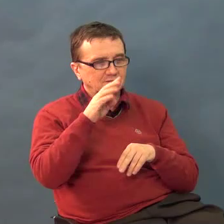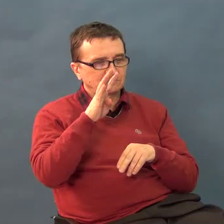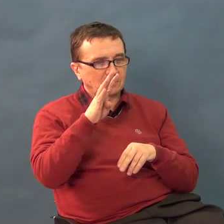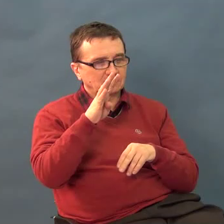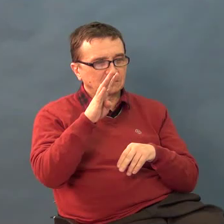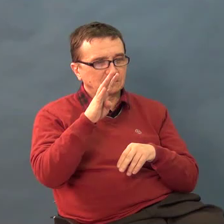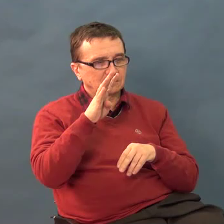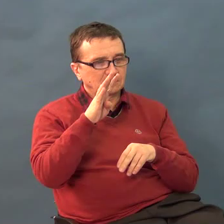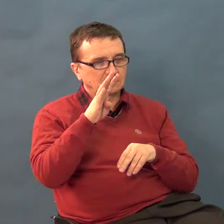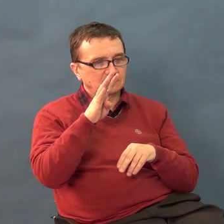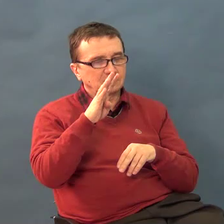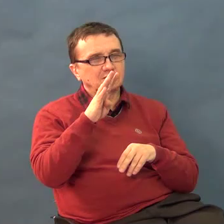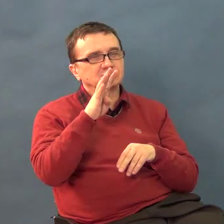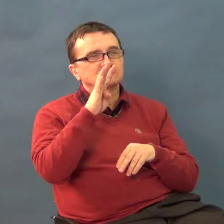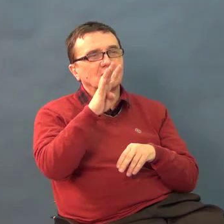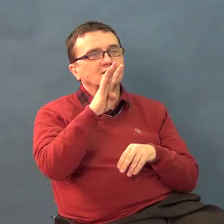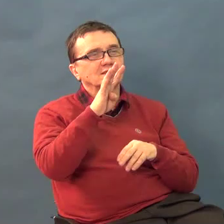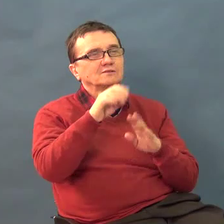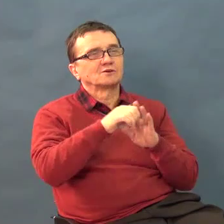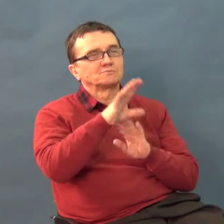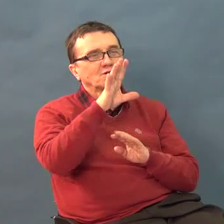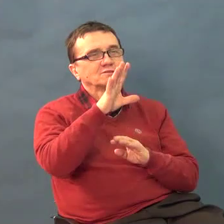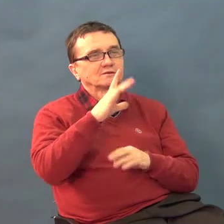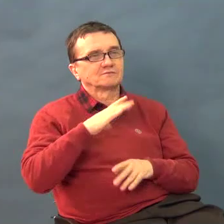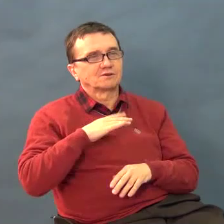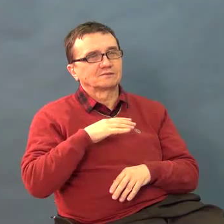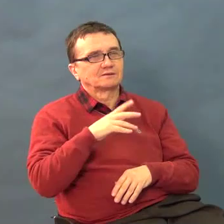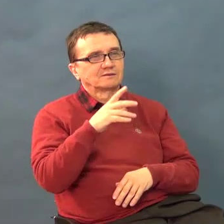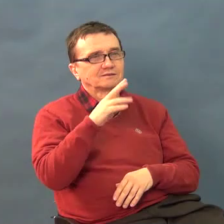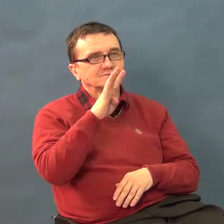Od czwartej do piątej wolne.